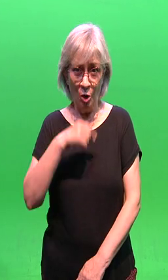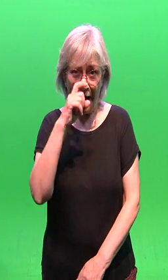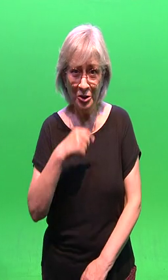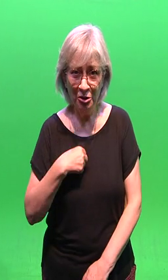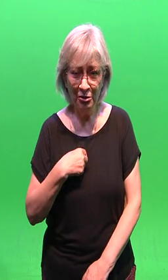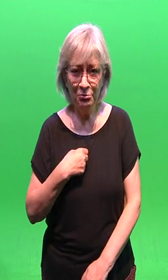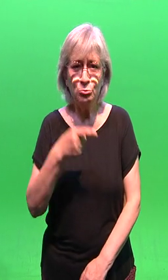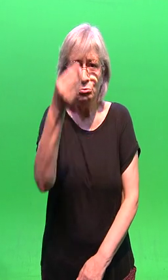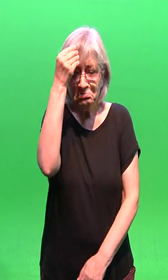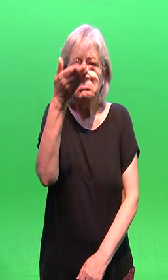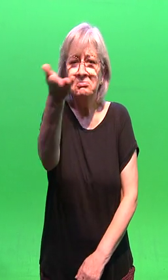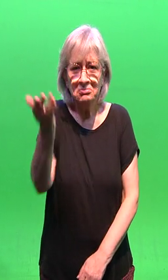Quants anys tinc? Què en penses?